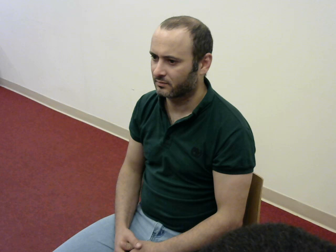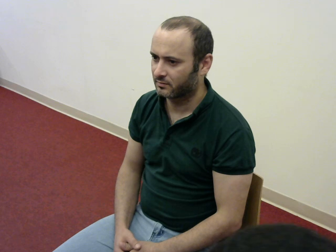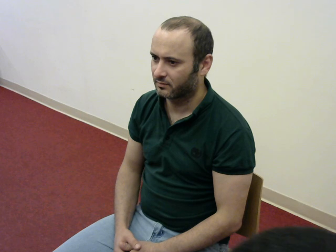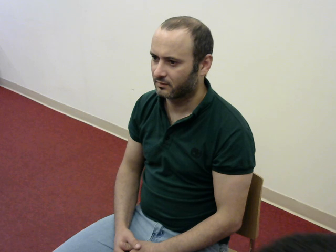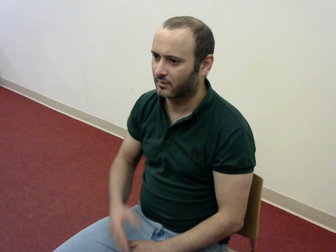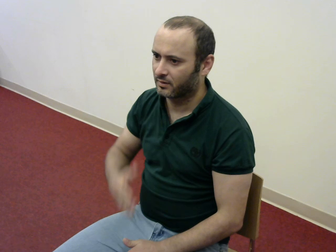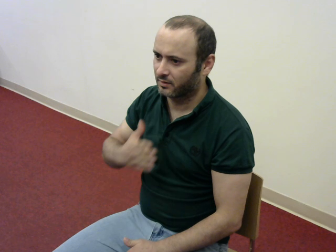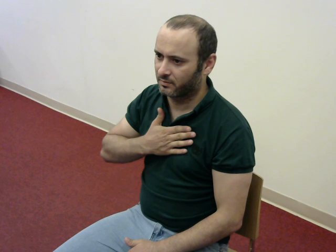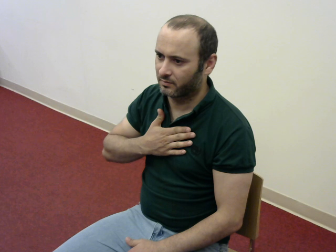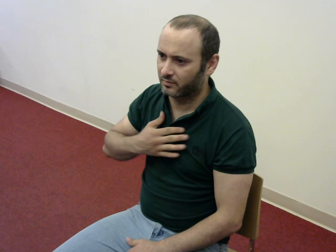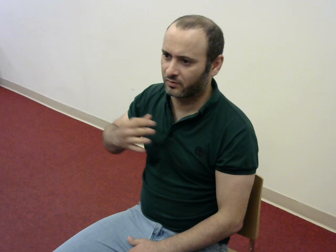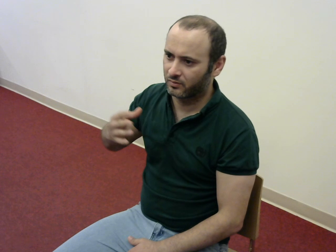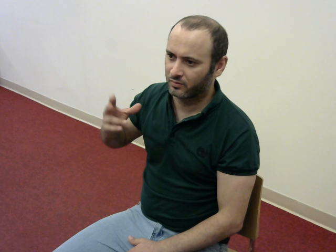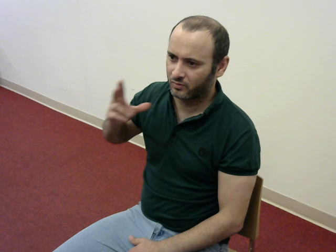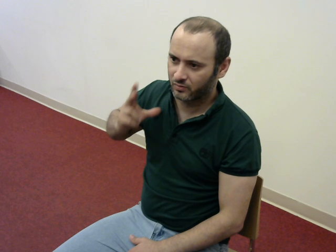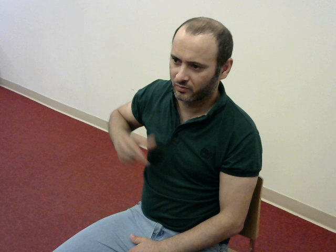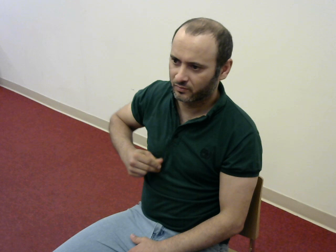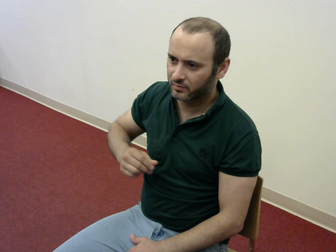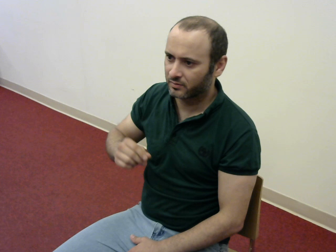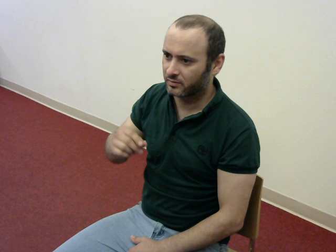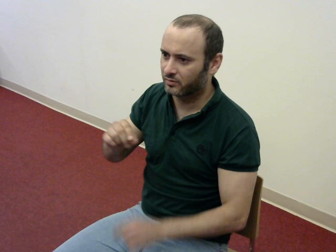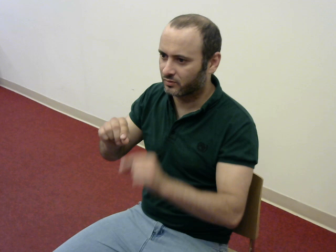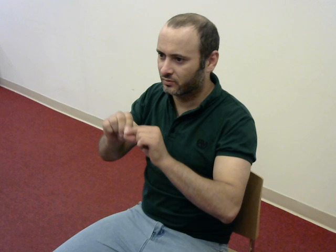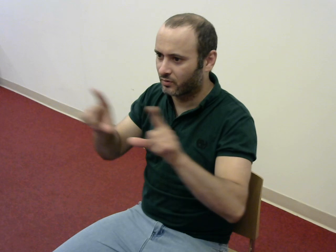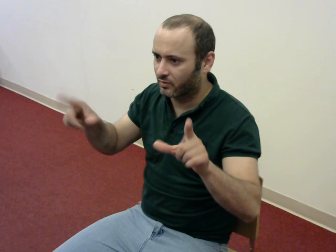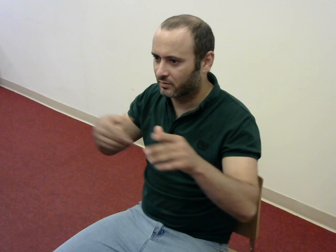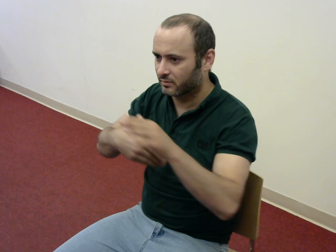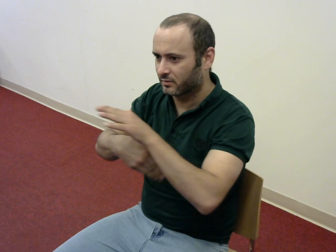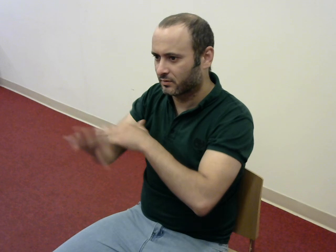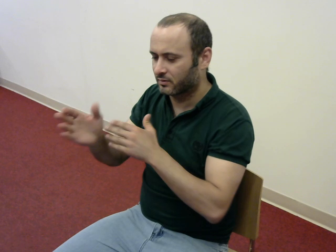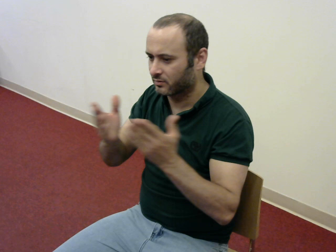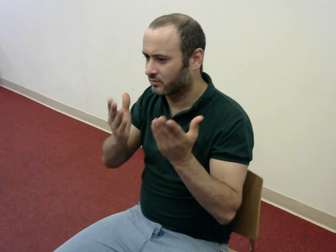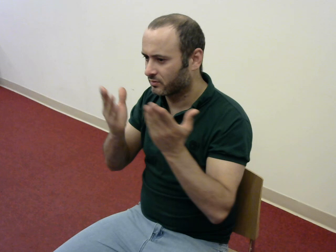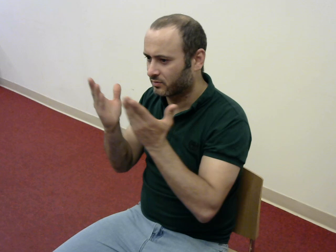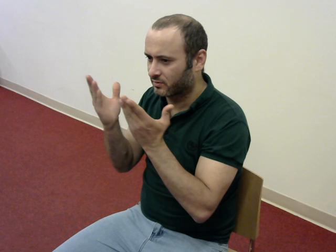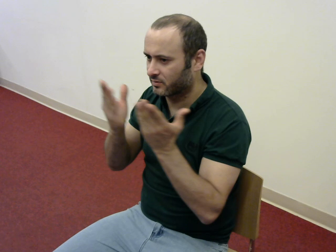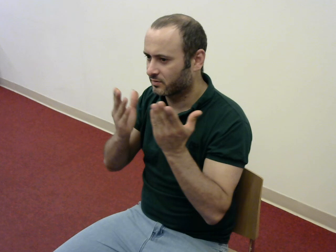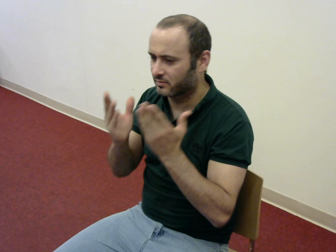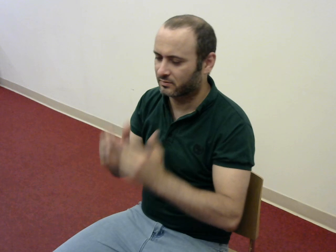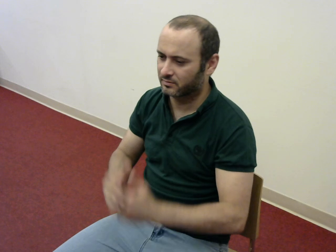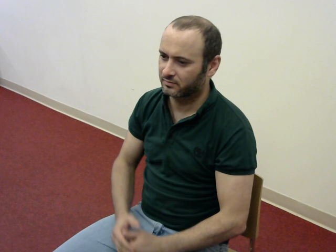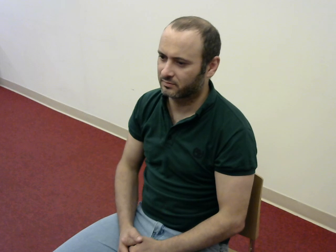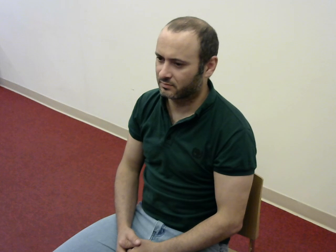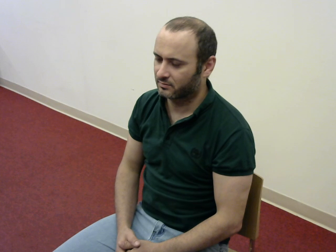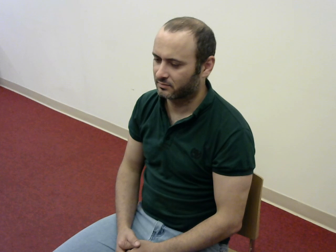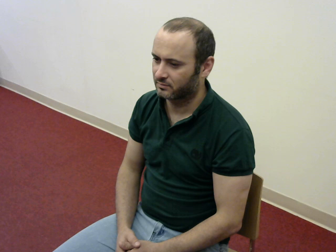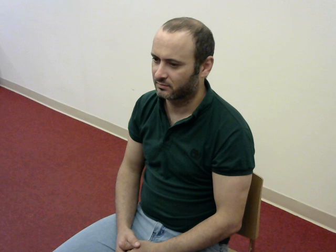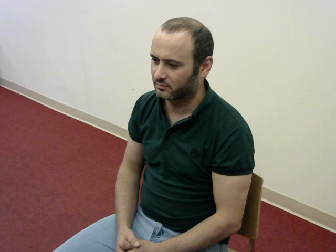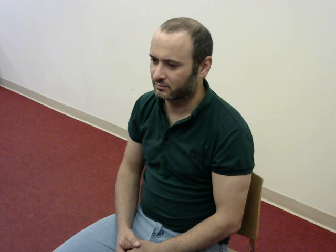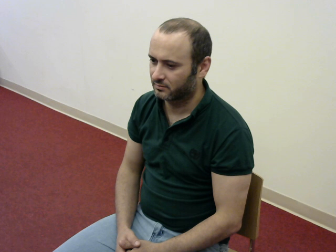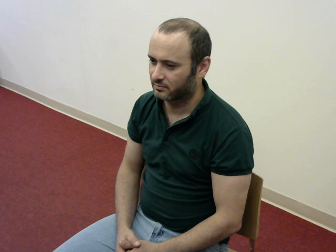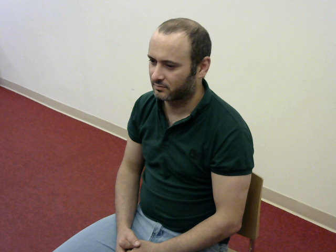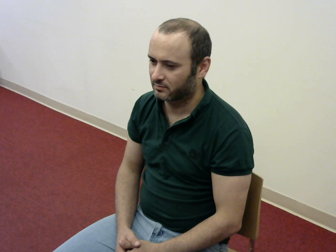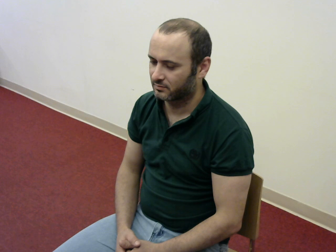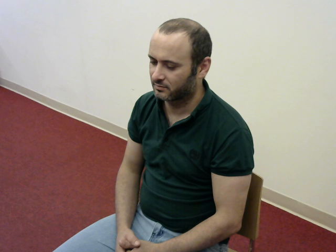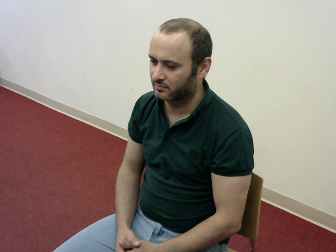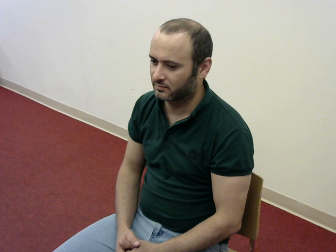Mənim qızım məktəbə gedir, oxuyur